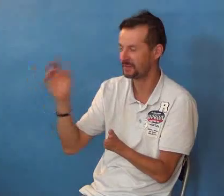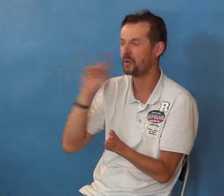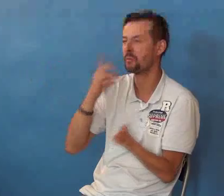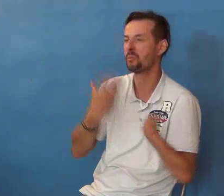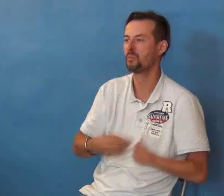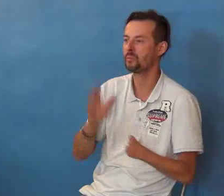Dobra.